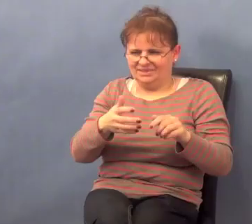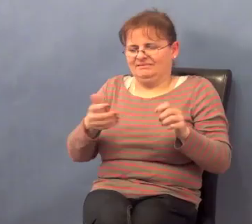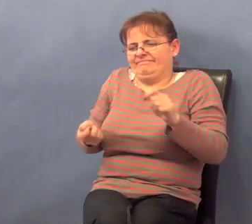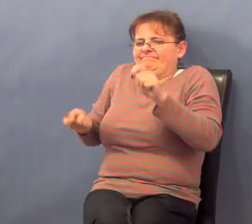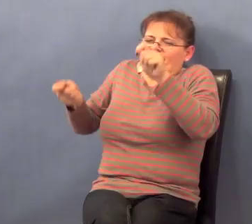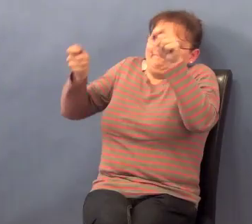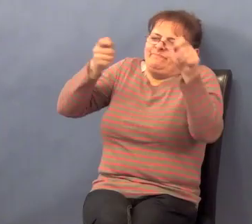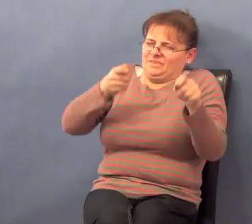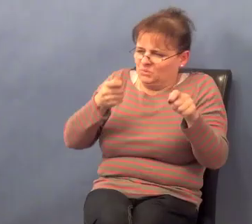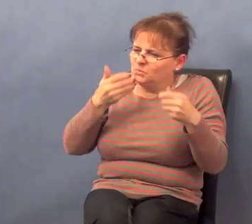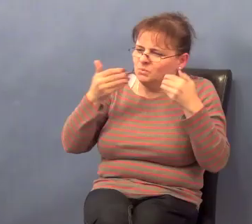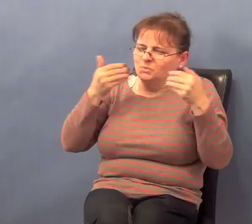Podnoszą rower, chłopiec dziękuje im.